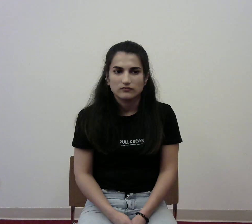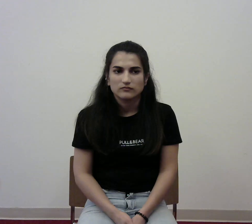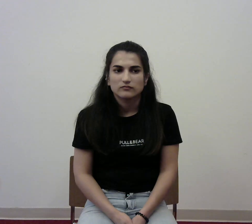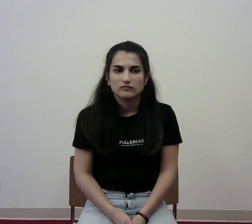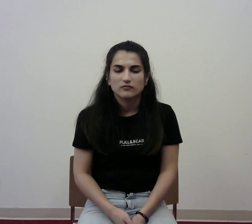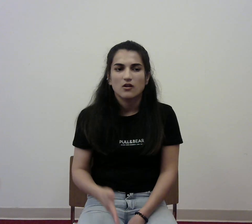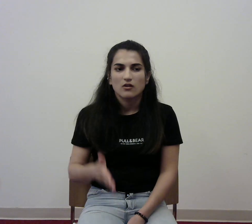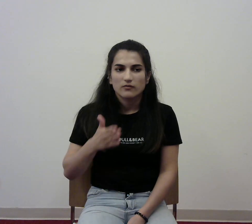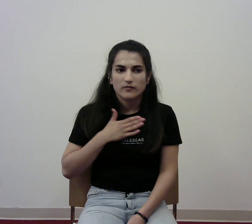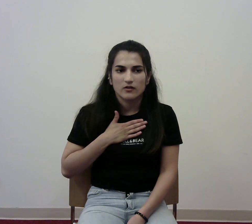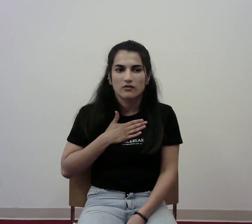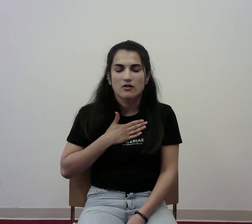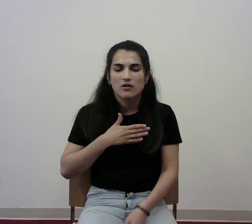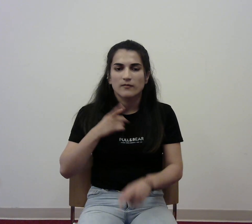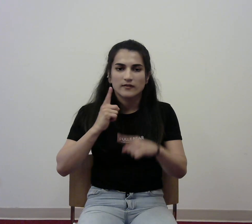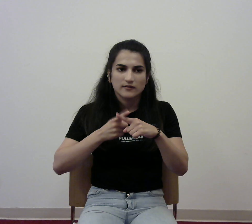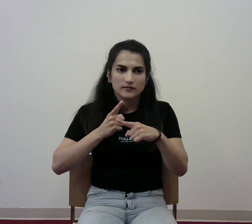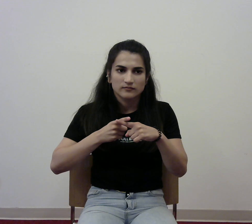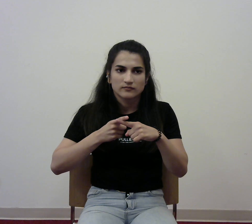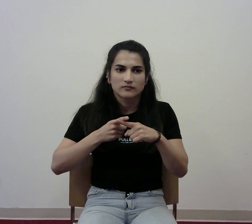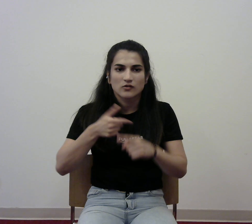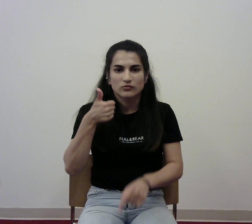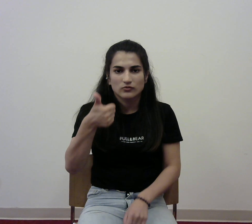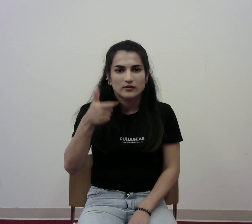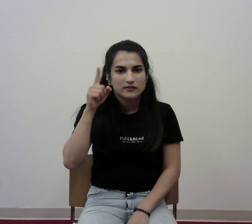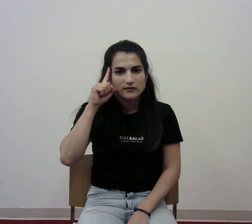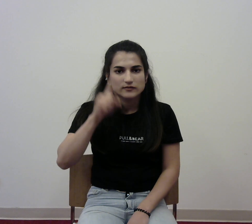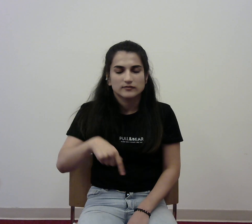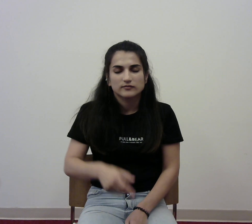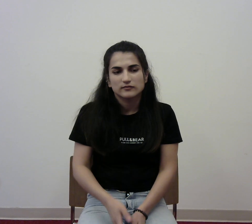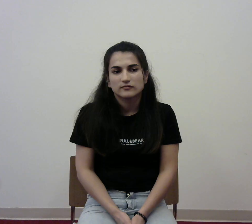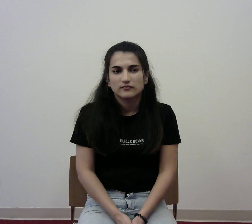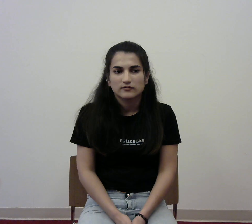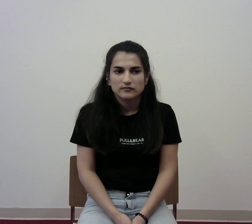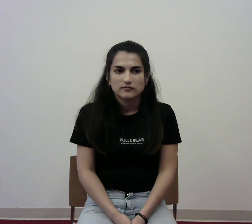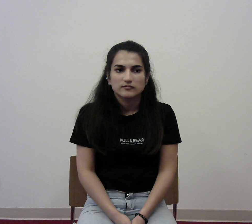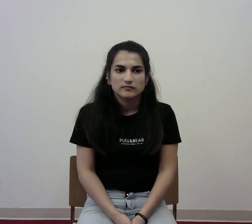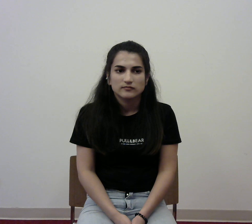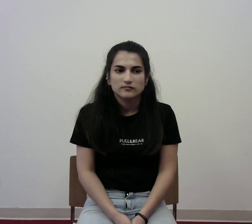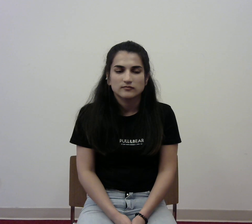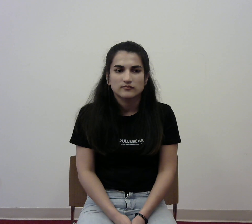Mən riyaziyyatı yaxşı bilirəm